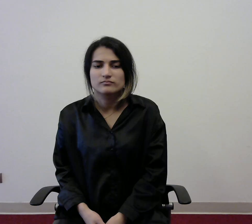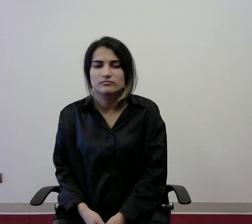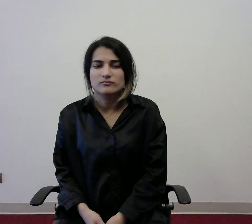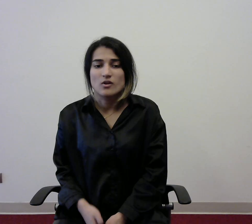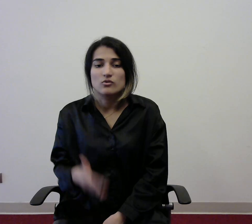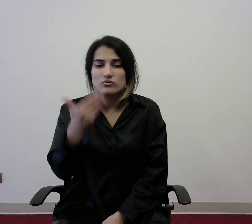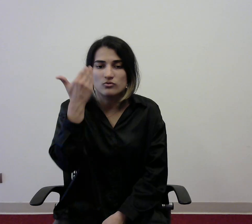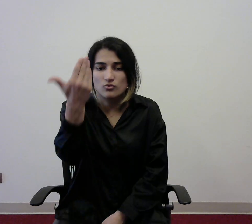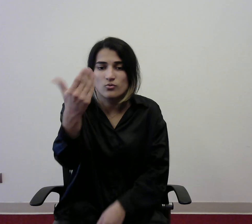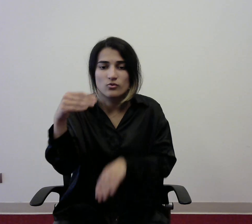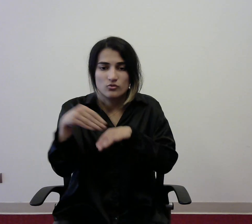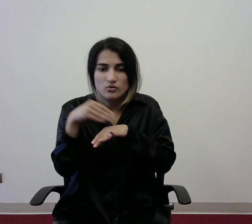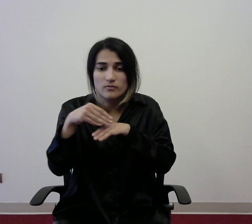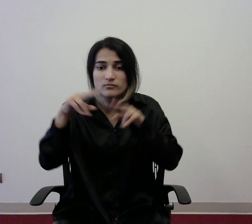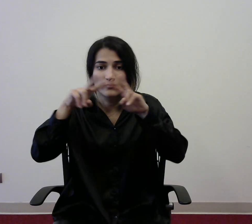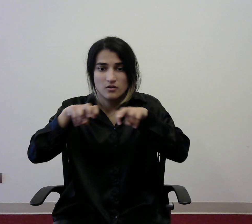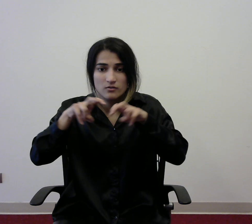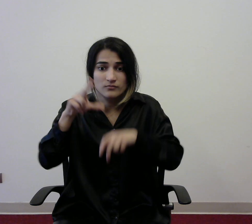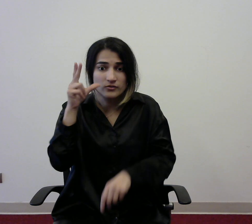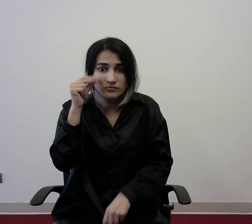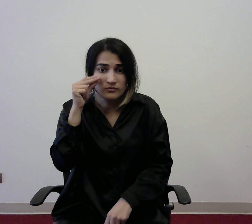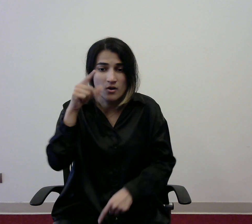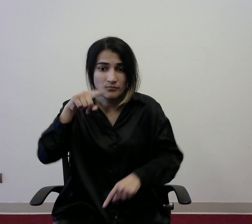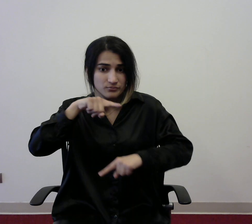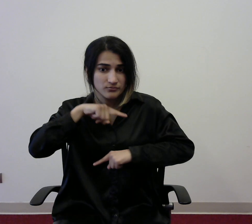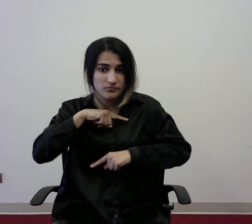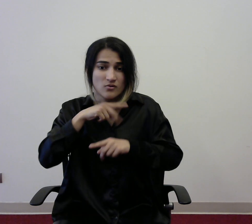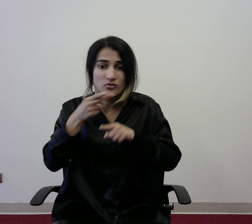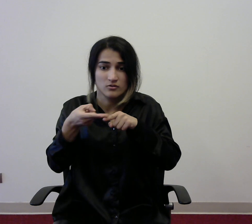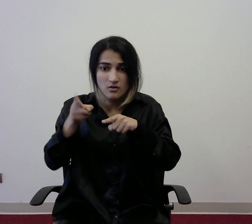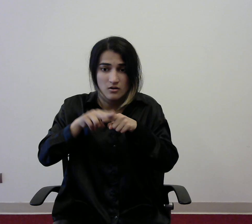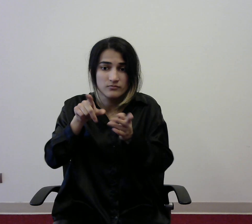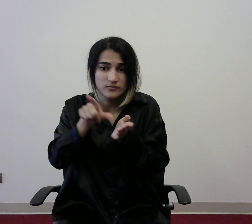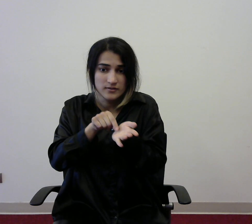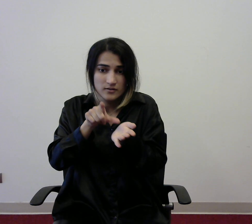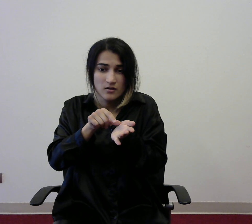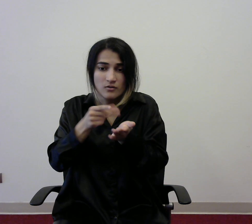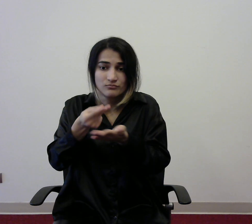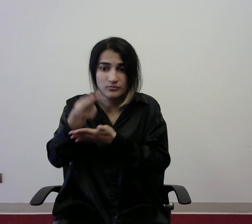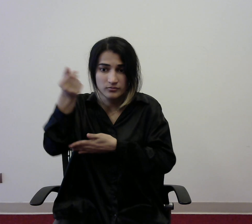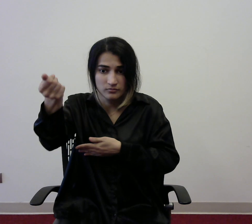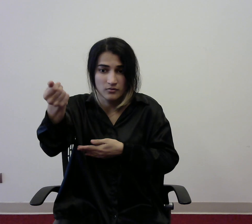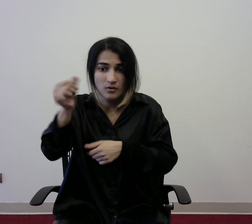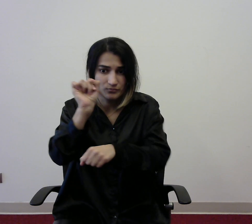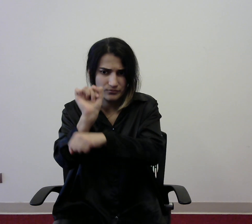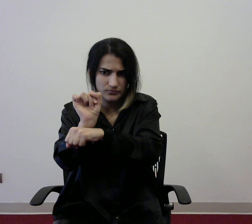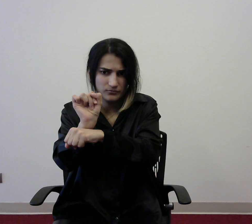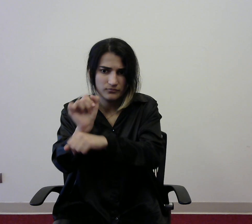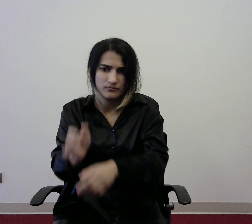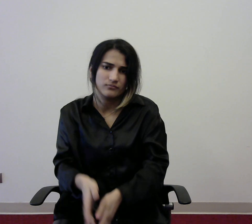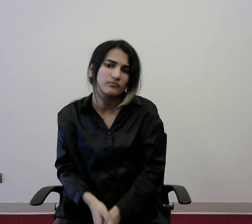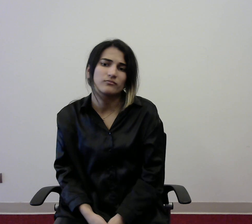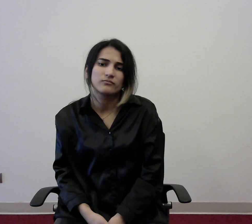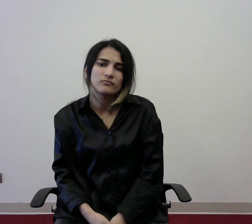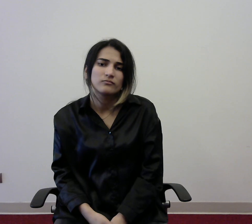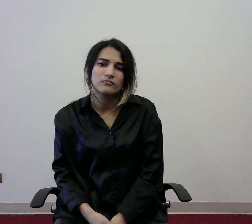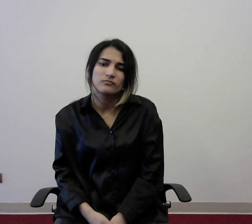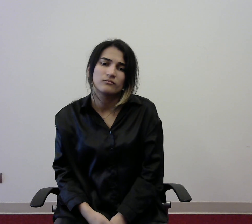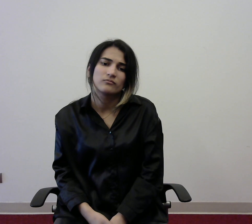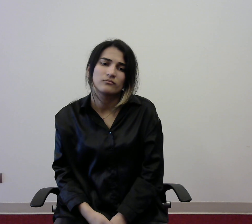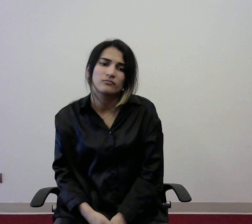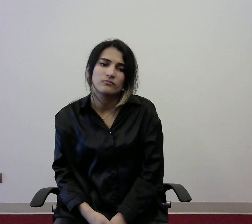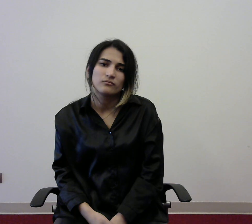Sizin həyat yoldaşınızın müayinə tarixi çatdığı üçün pensiya ödənişi dayanıb